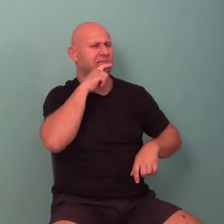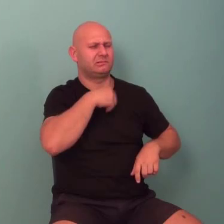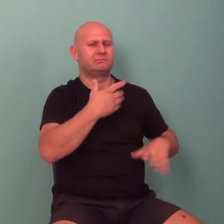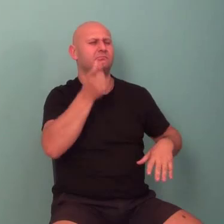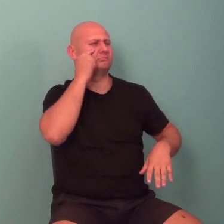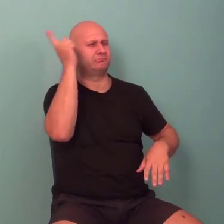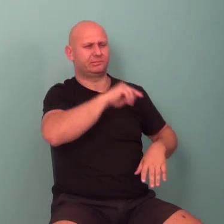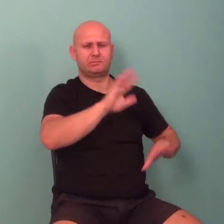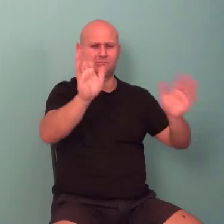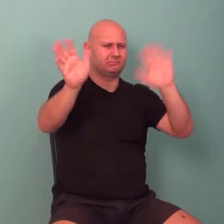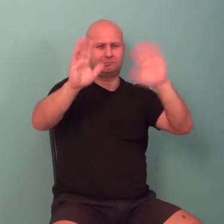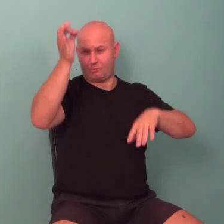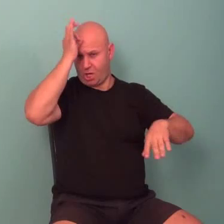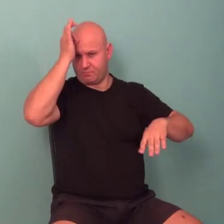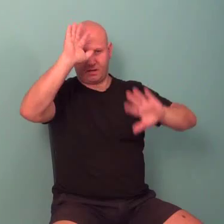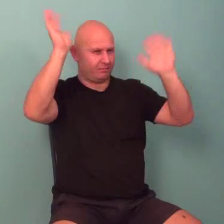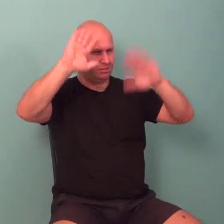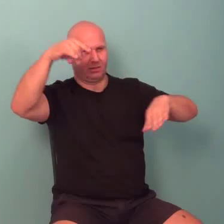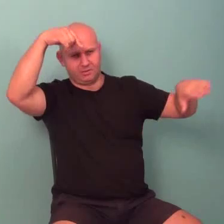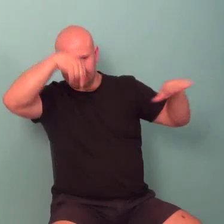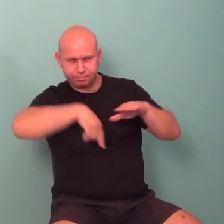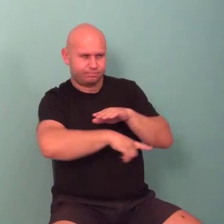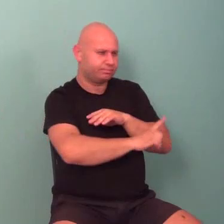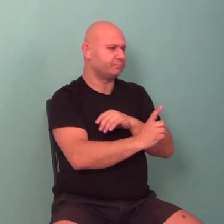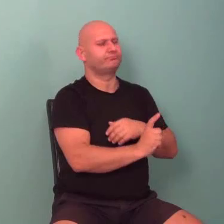Powiedział do wszystkich "Dobranoc!", pożegnał się i poszedł na dół, a potem wjechał windą na górę.